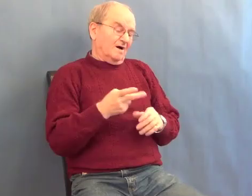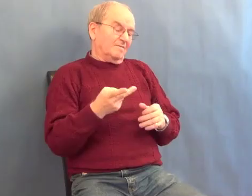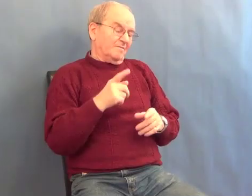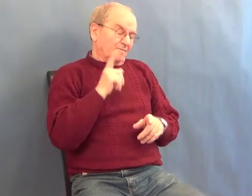Chłopak.